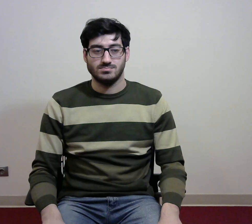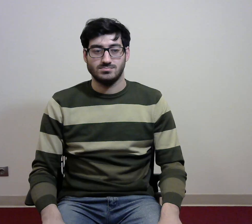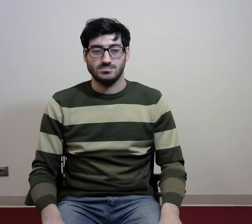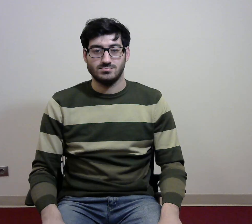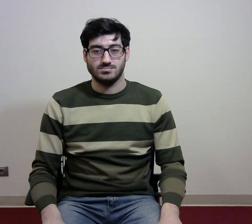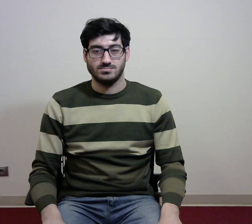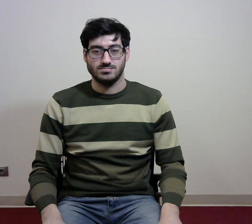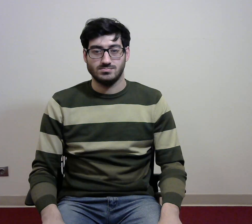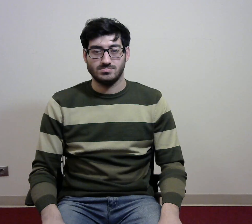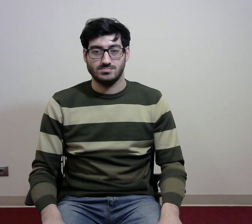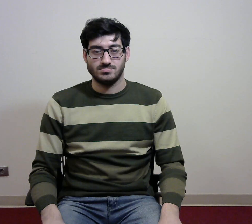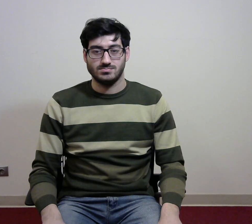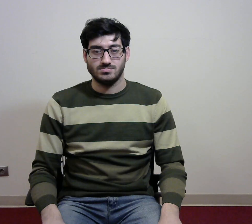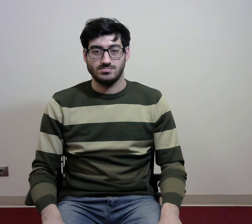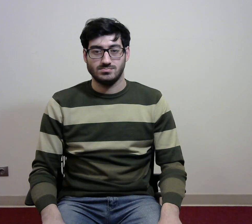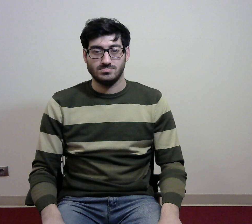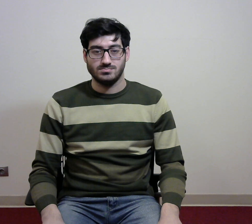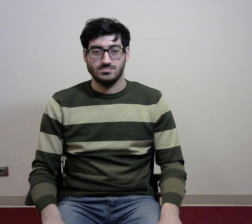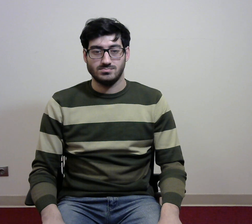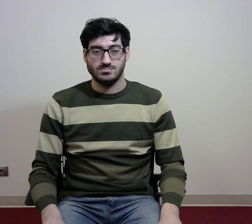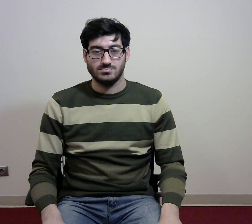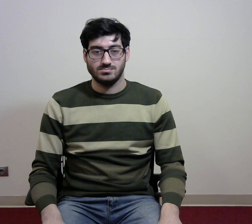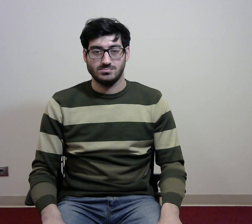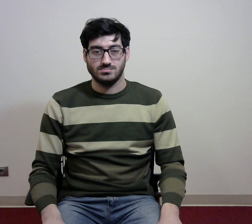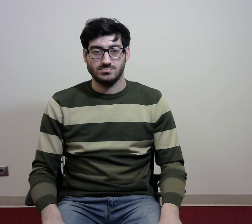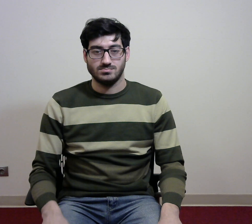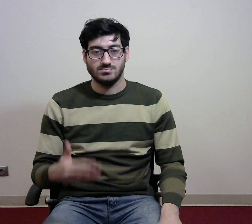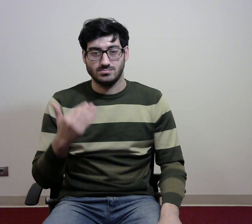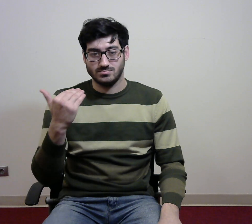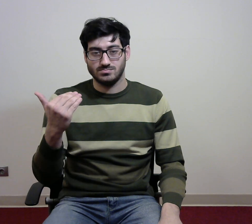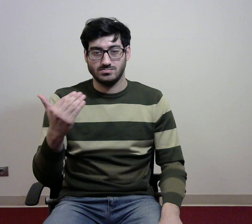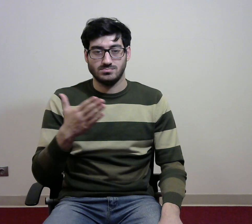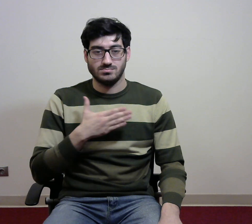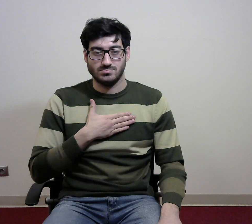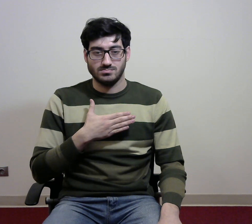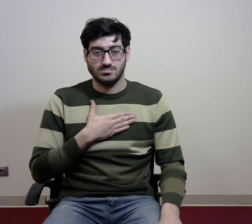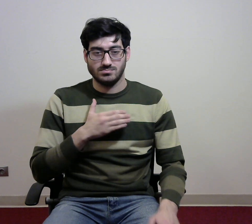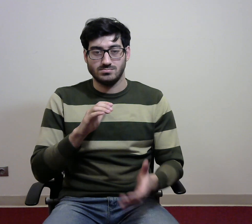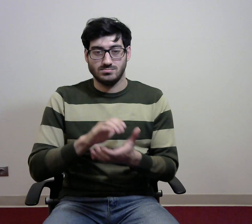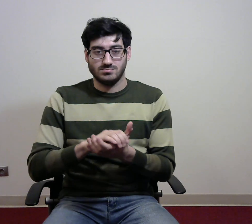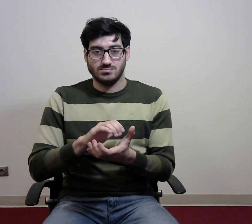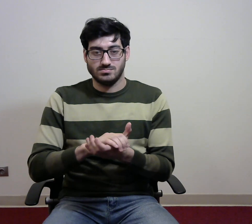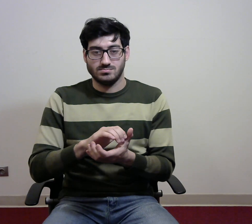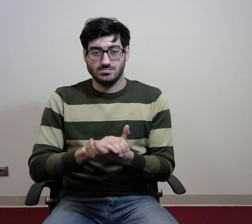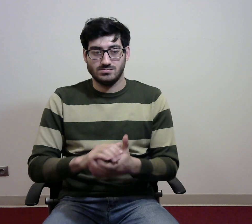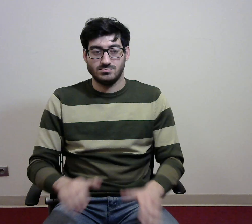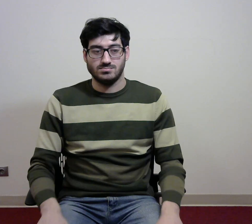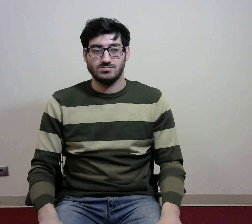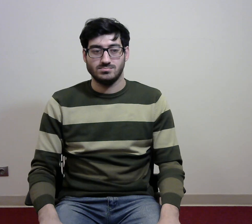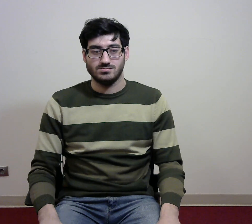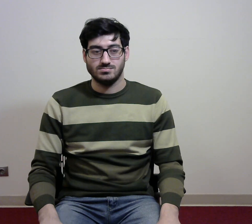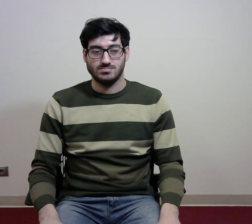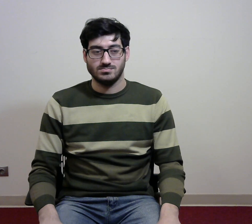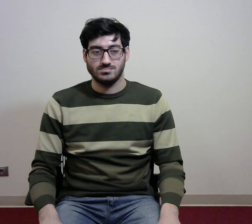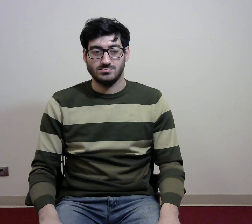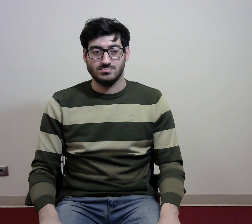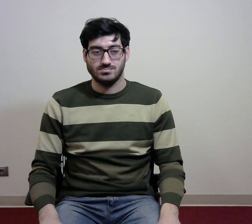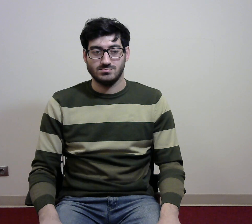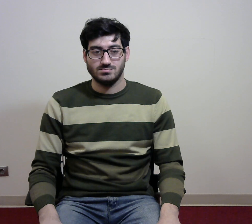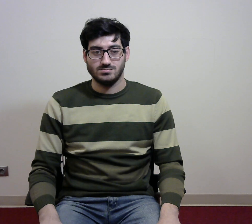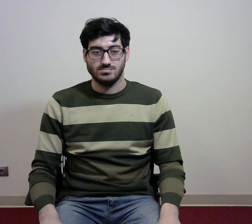Siz mənə tanış gəlirsiniz